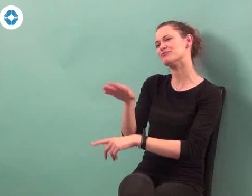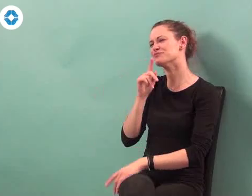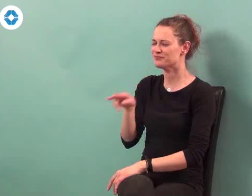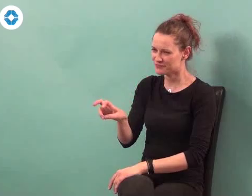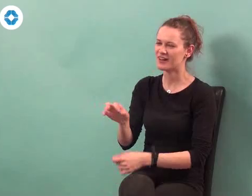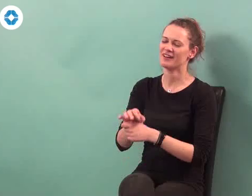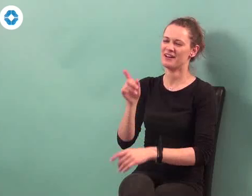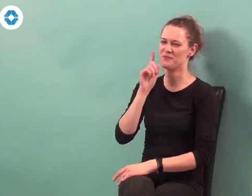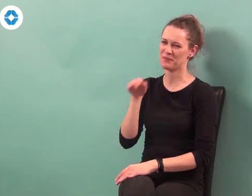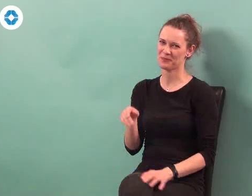A mały chłopiec nic nie robi, udaje, że się bawi.